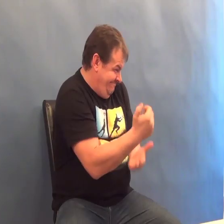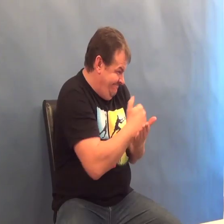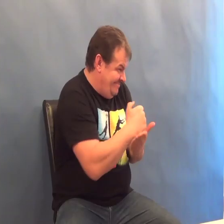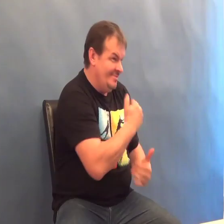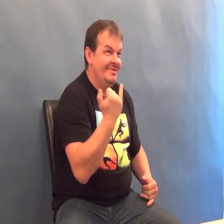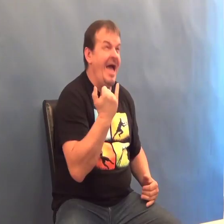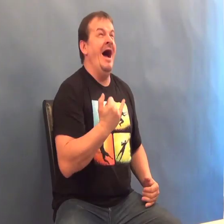A dziecko: Ok.